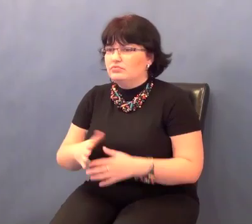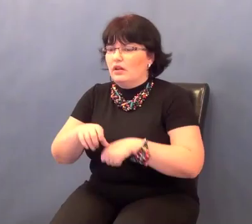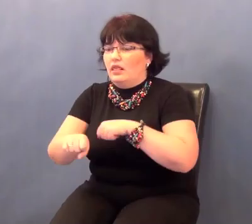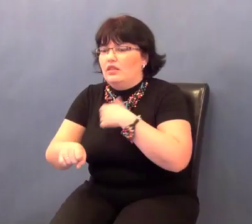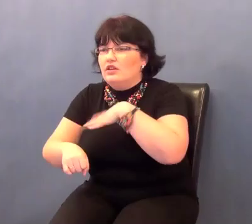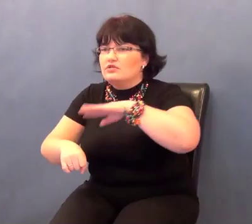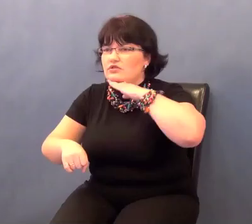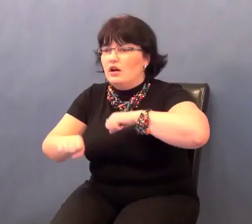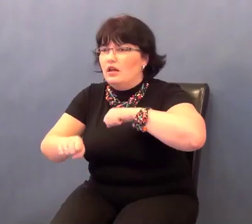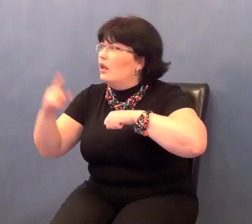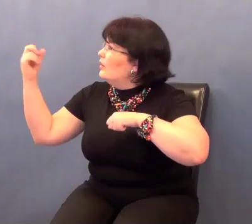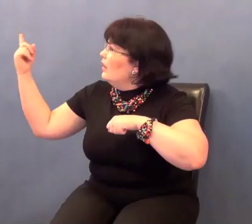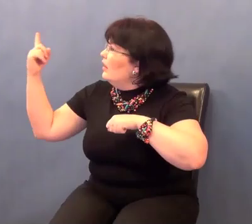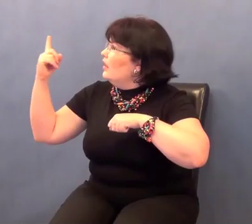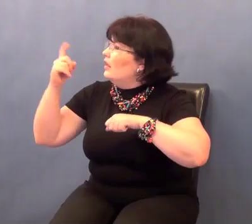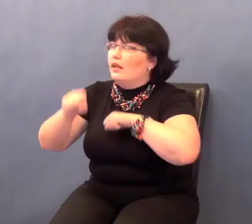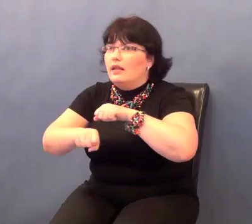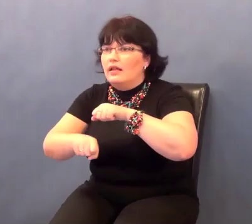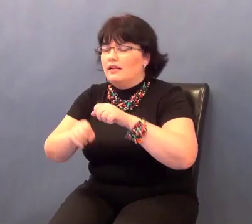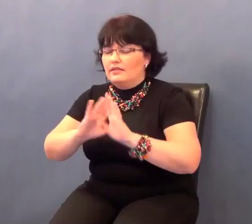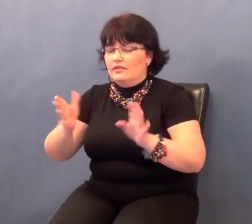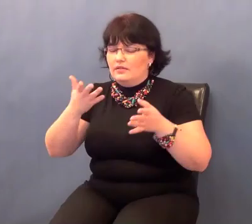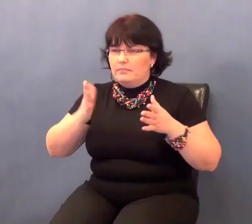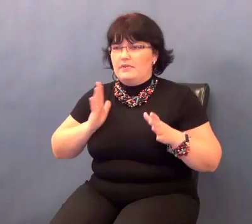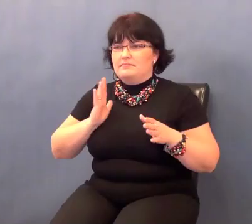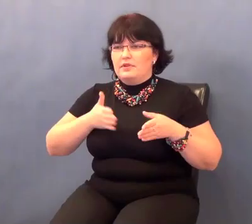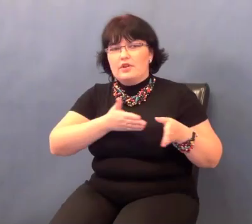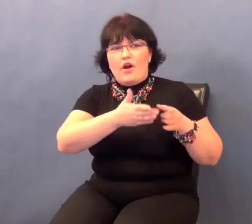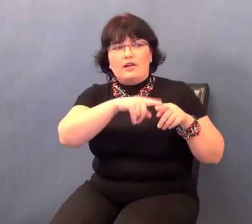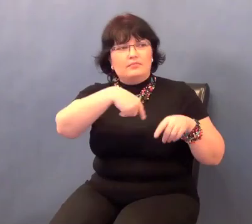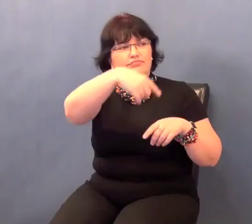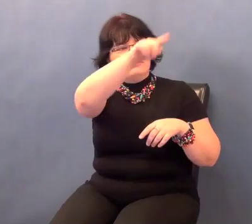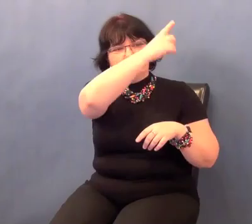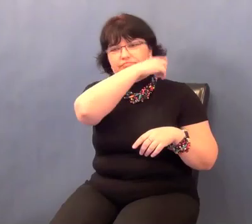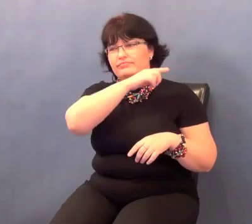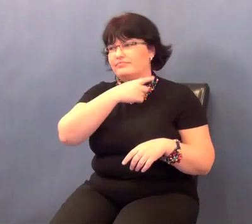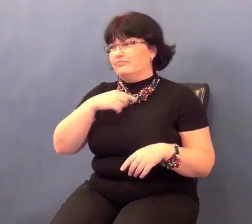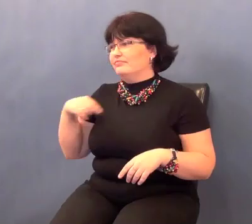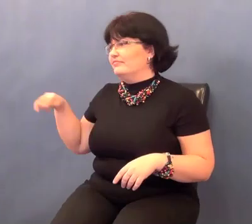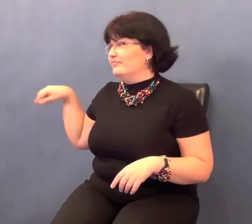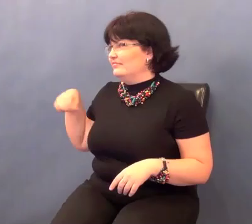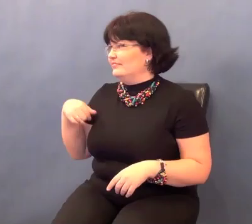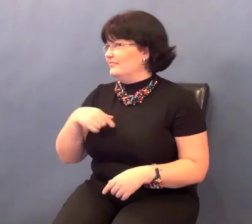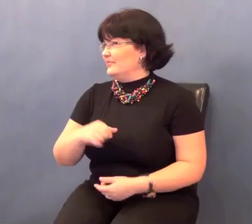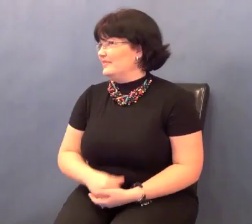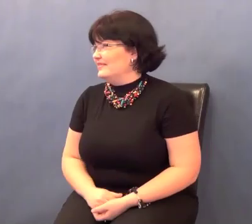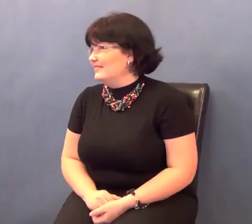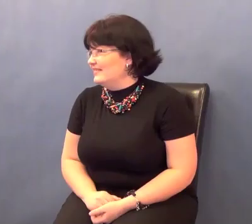Jak ktoś na rowerze będzie jeździł po torach, to nie zdąży uciec przed nadjeżdżającym pociągiem, trzeba jechać inną drogą, po ulicy.